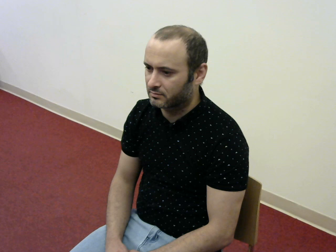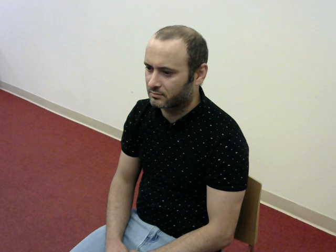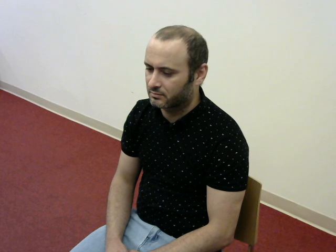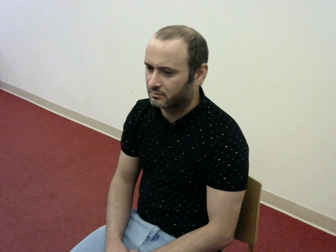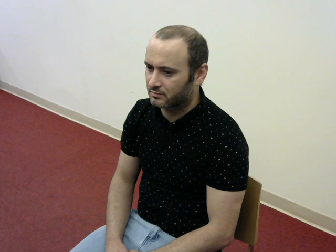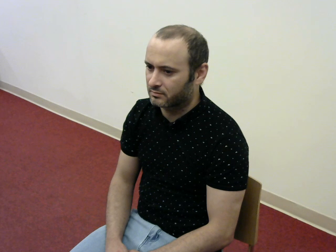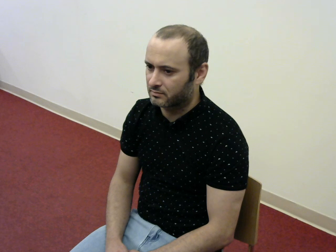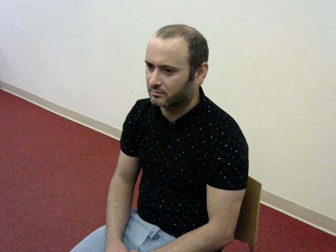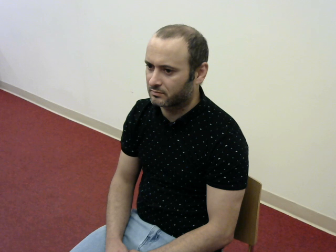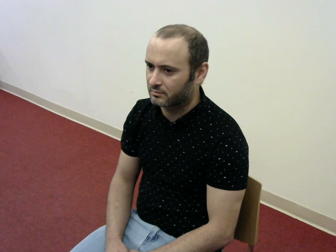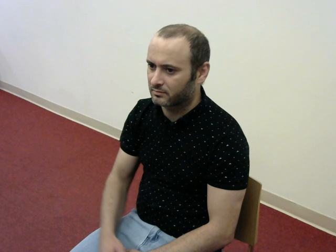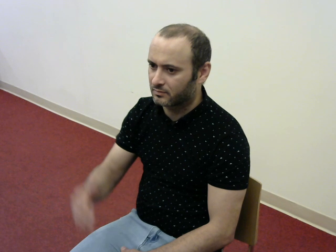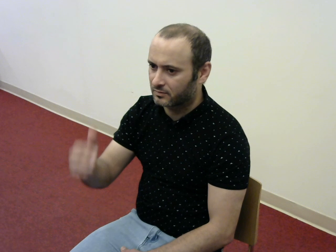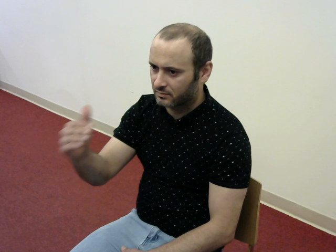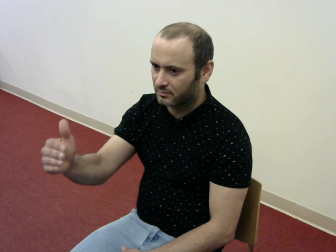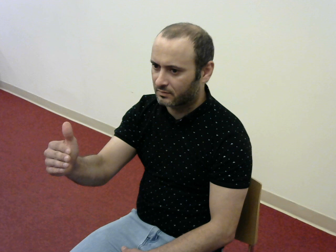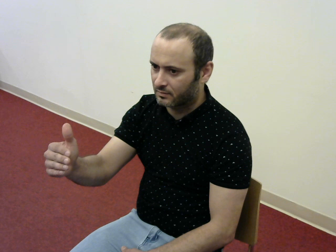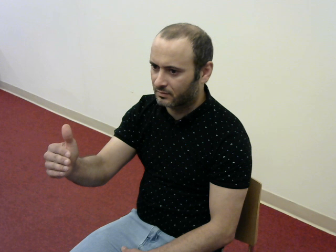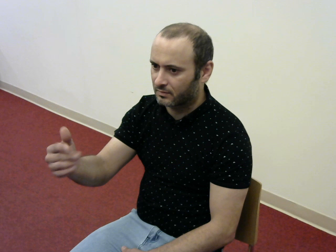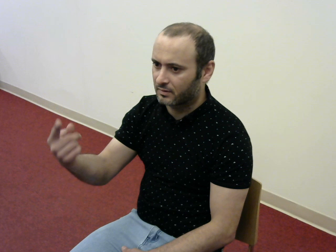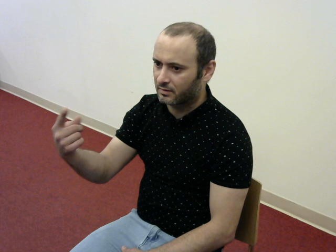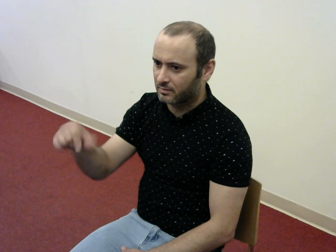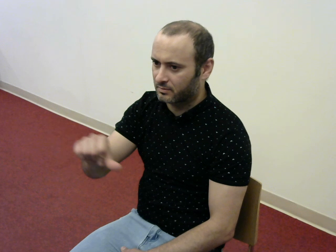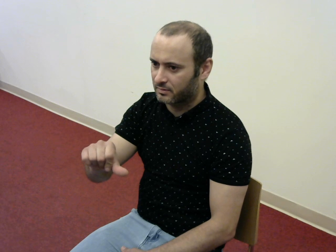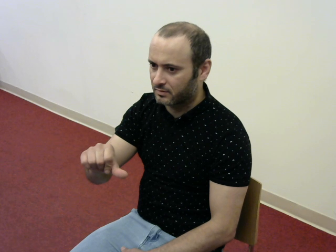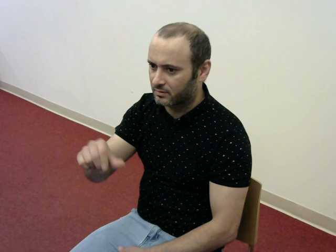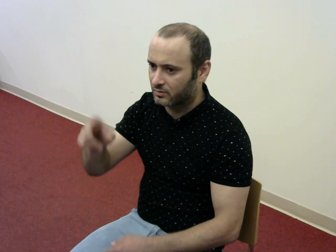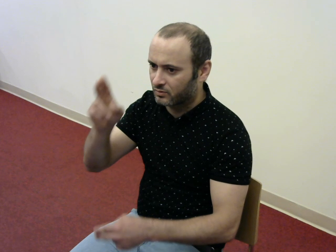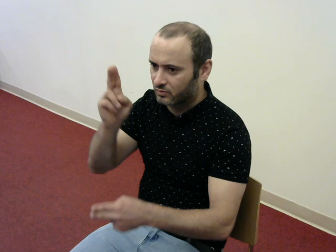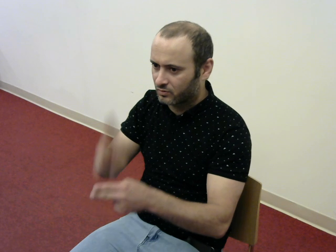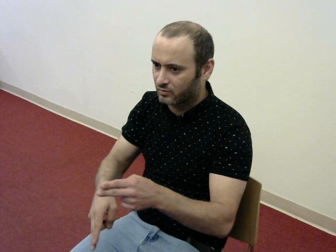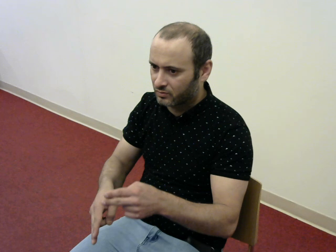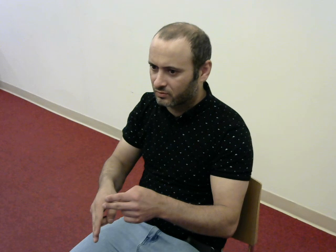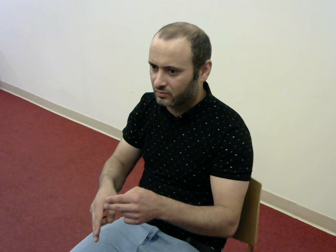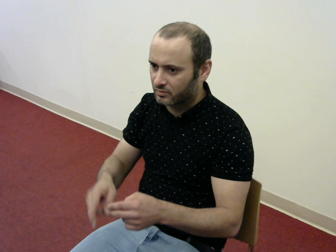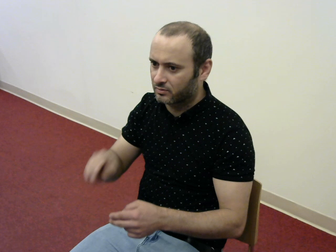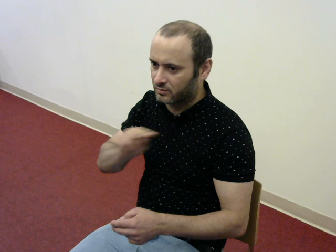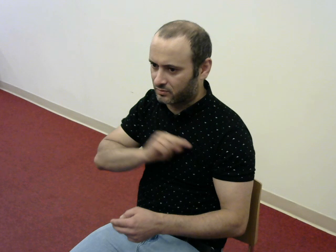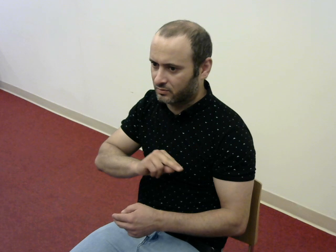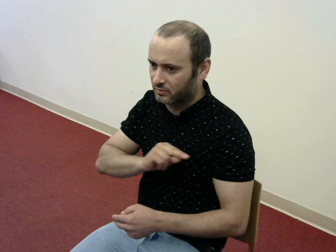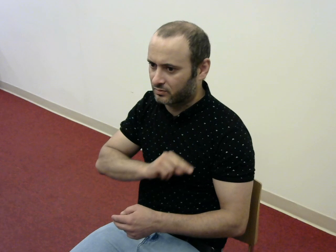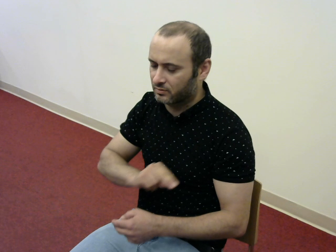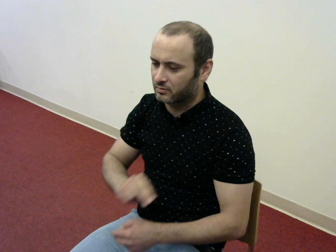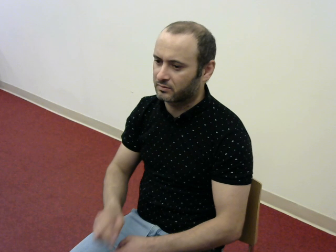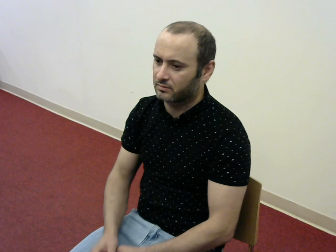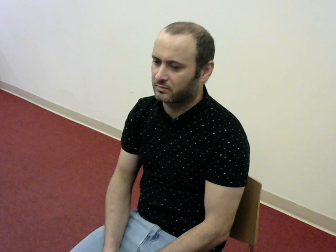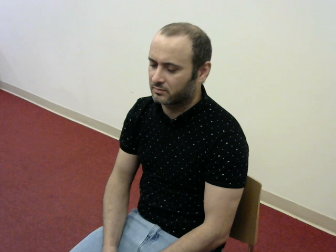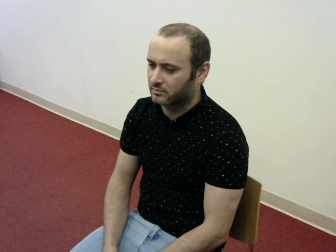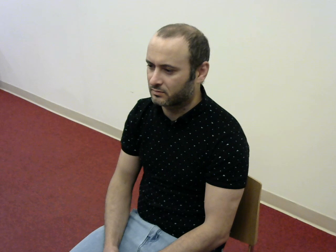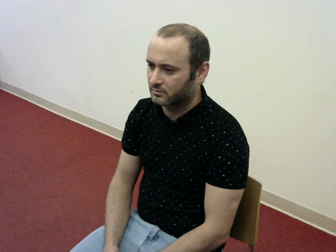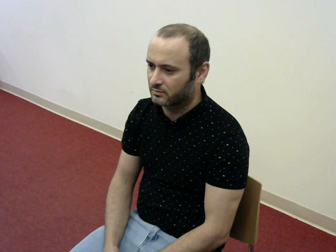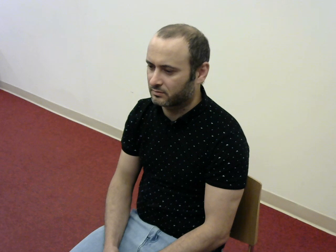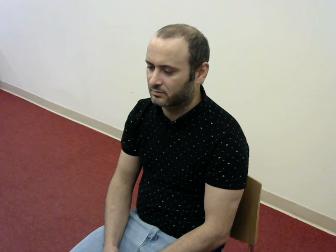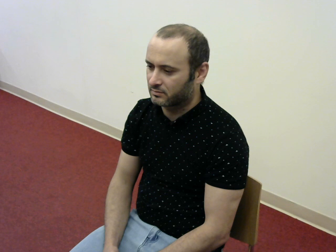Siz həftə sonu işləyirsiz?